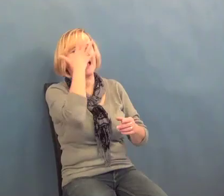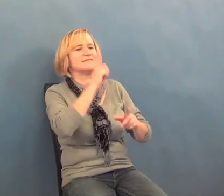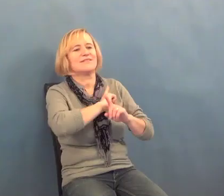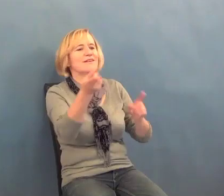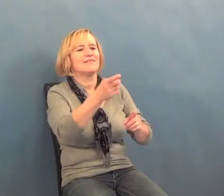Na plaży nie wolno.